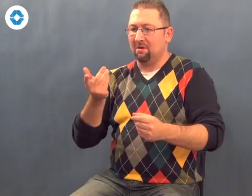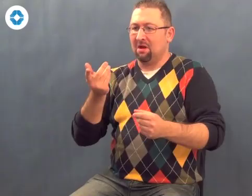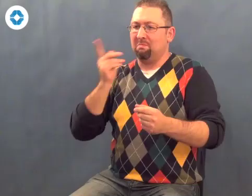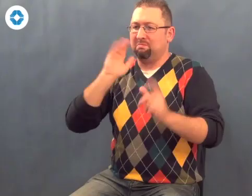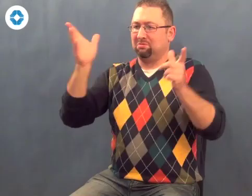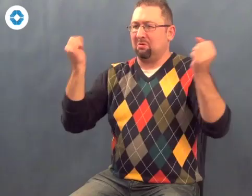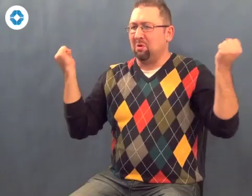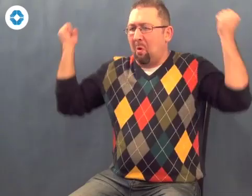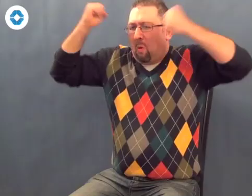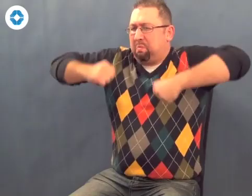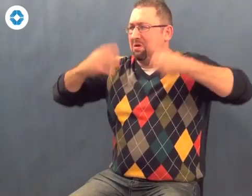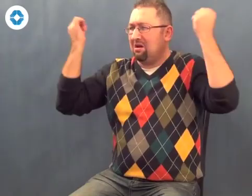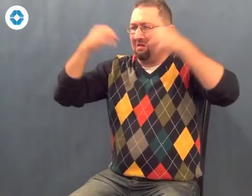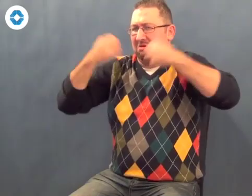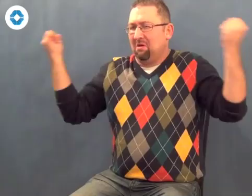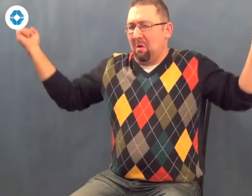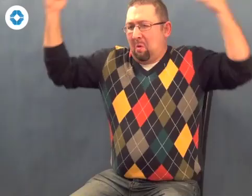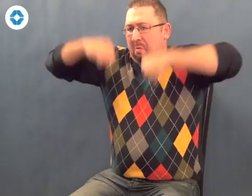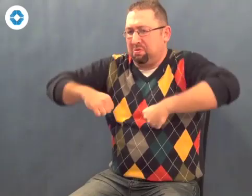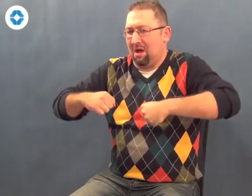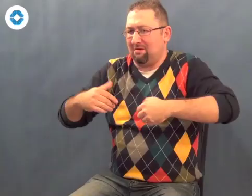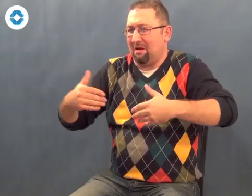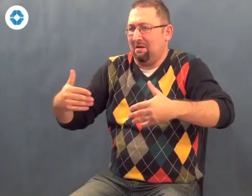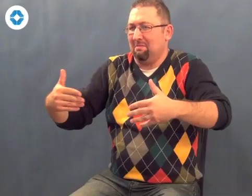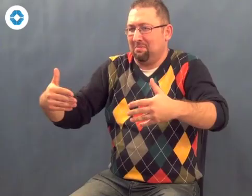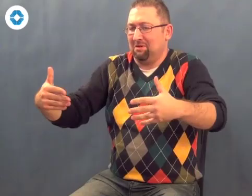Chłopak coś zakłada.